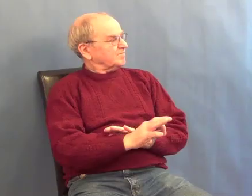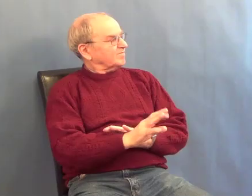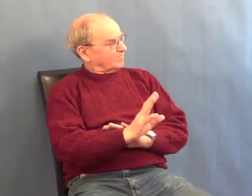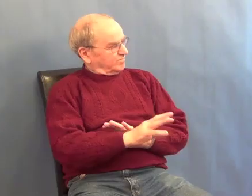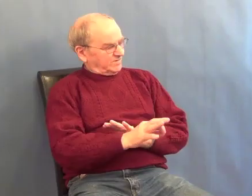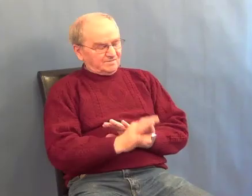Dobrze.